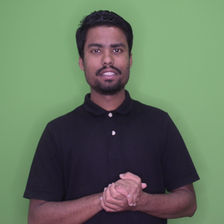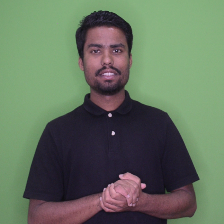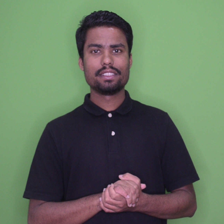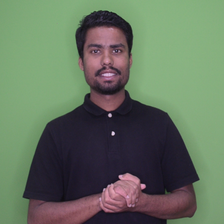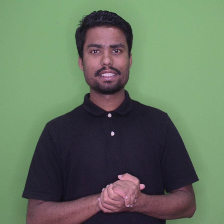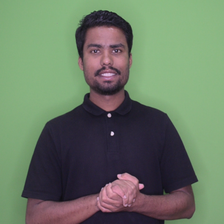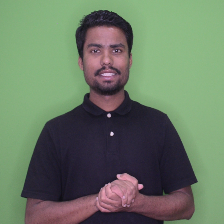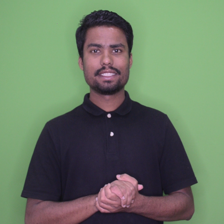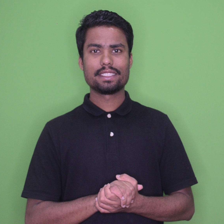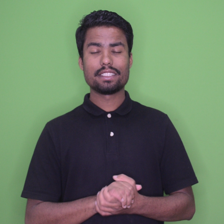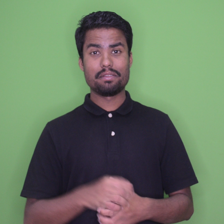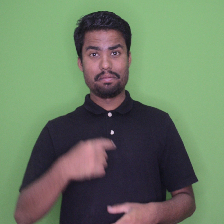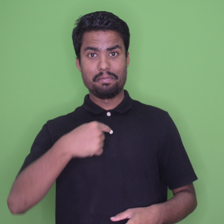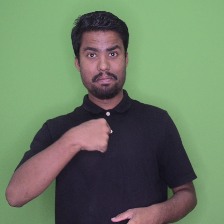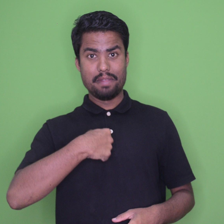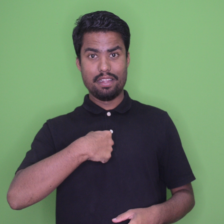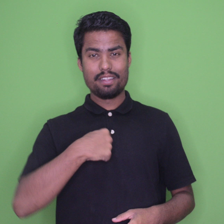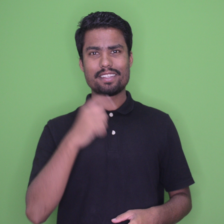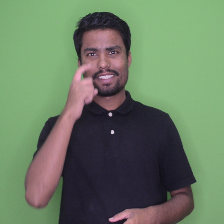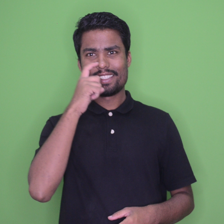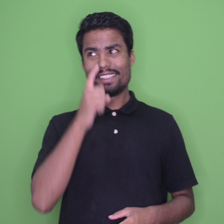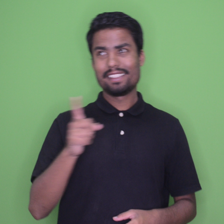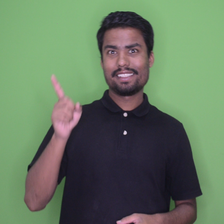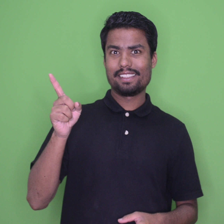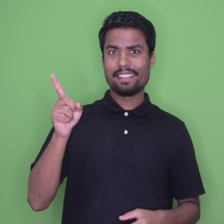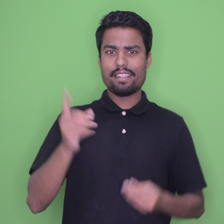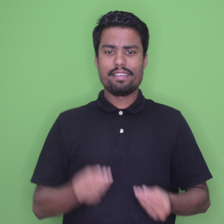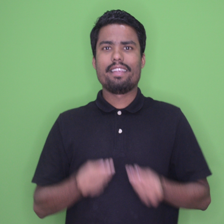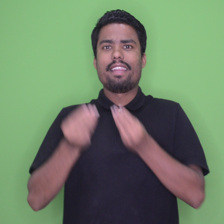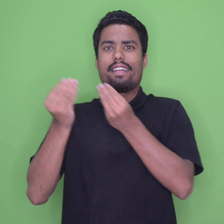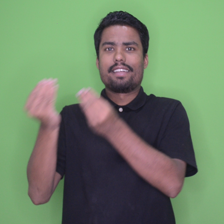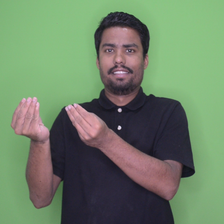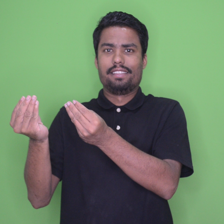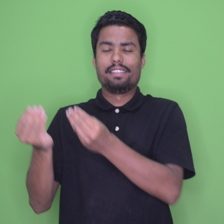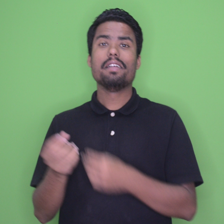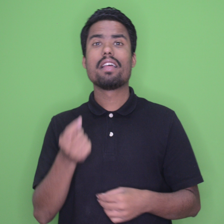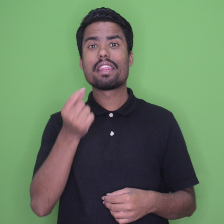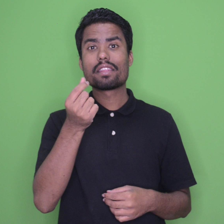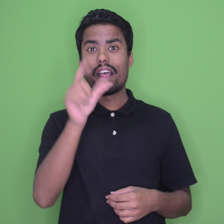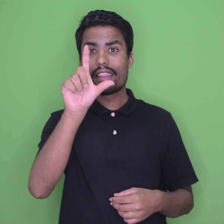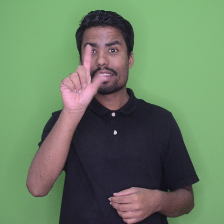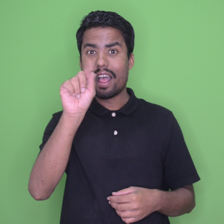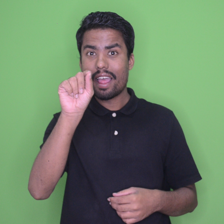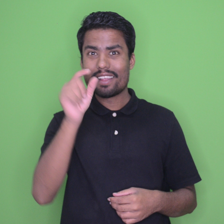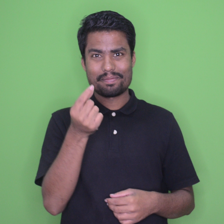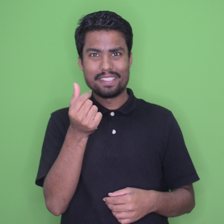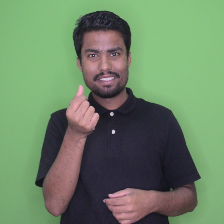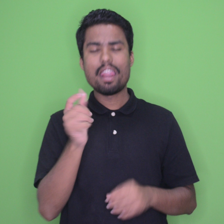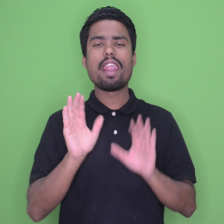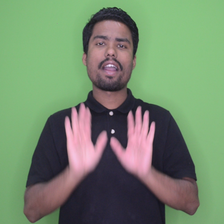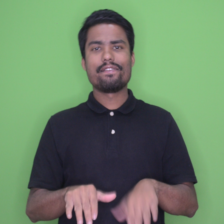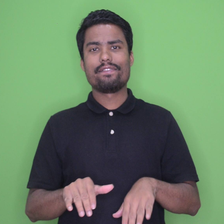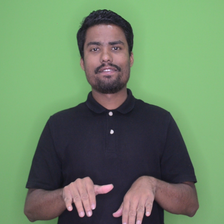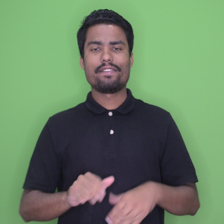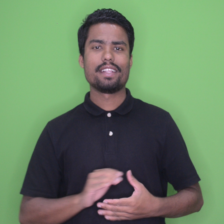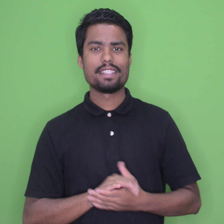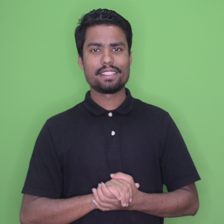i have to give her ten rupees